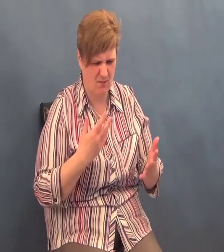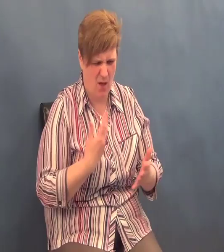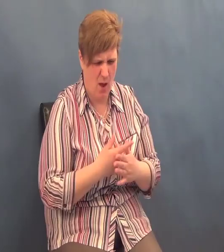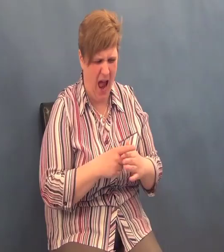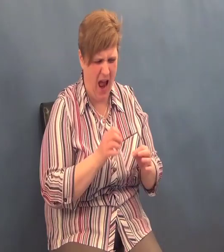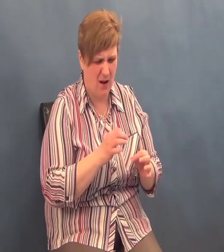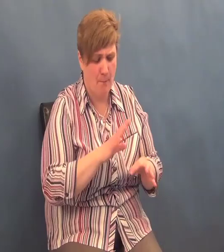Dlaczego?